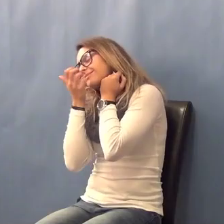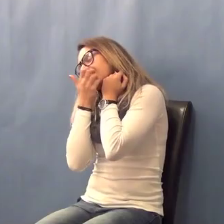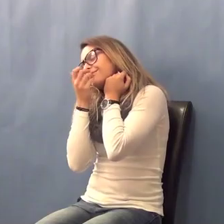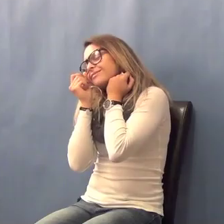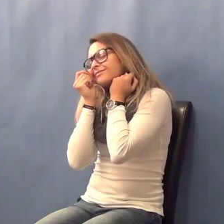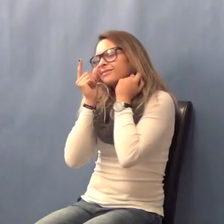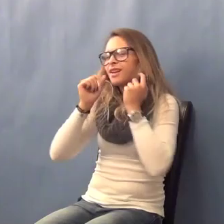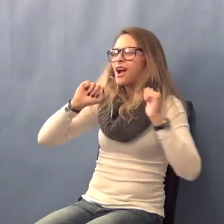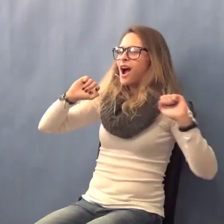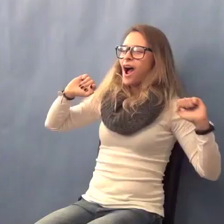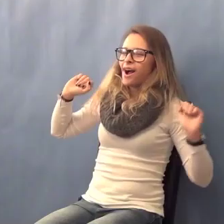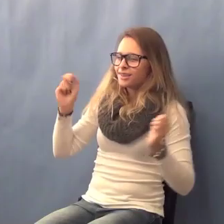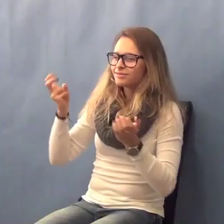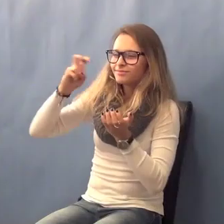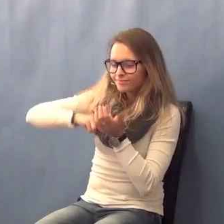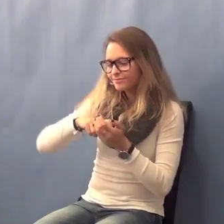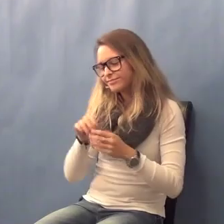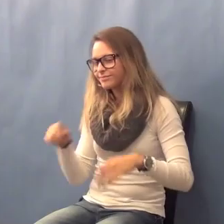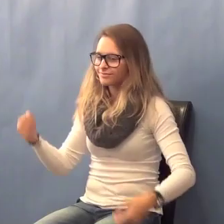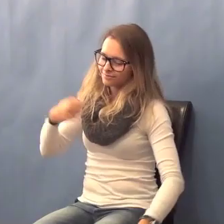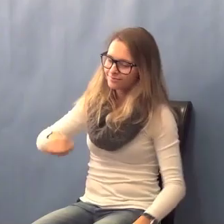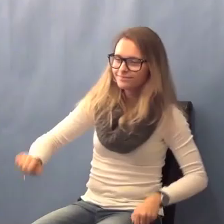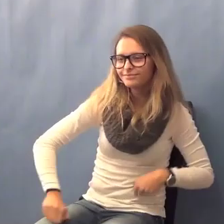Obudził się, wstał, zaczął się ubierać.